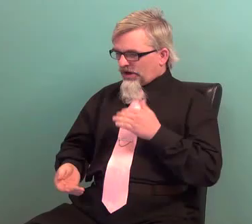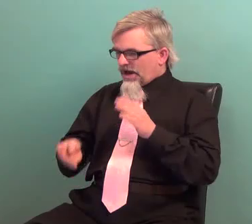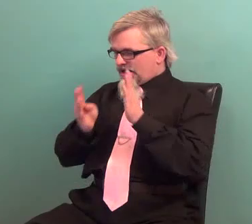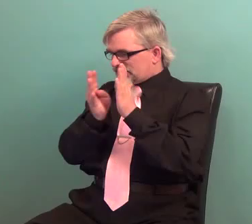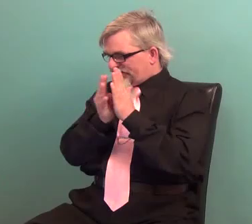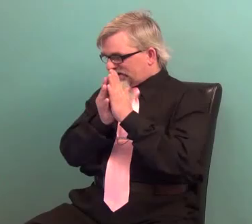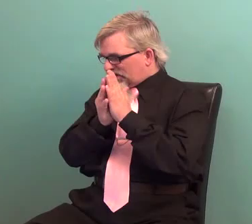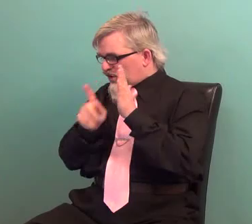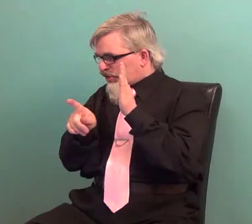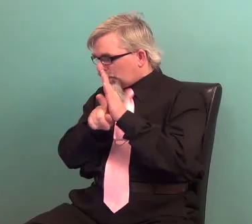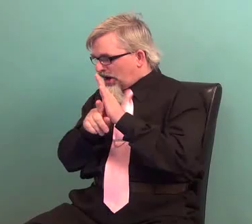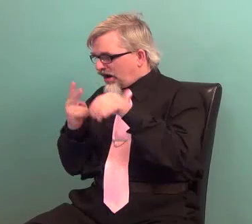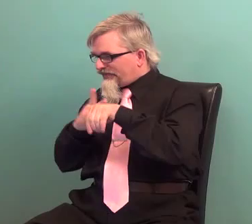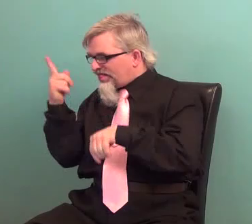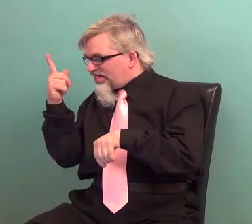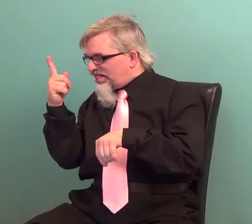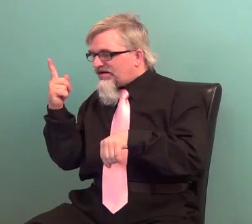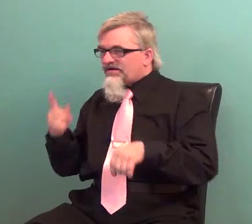Od dziewiętnastego do dwudziestego pierwszego.